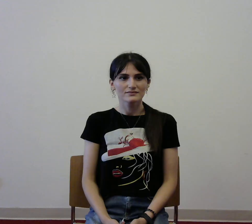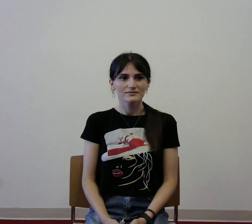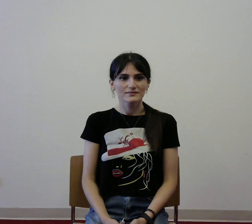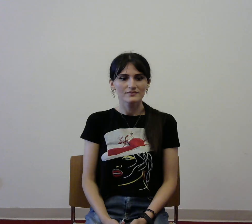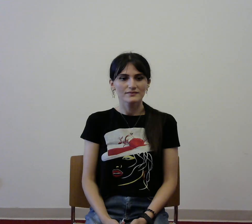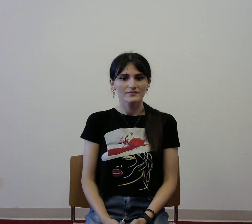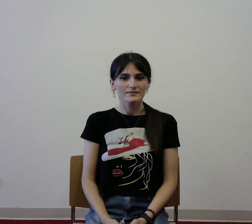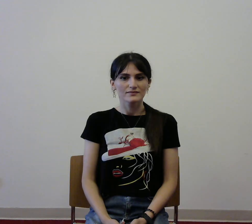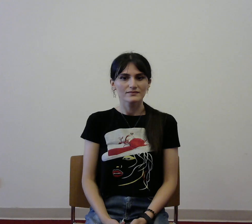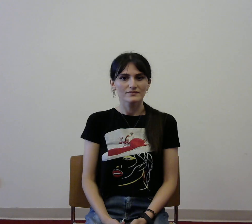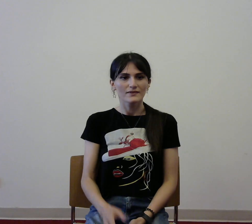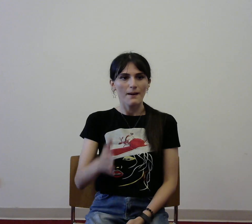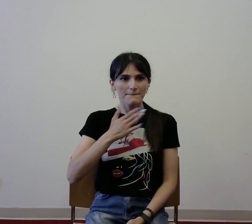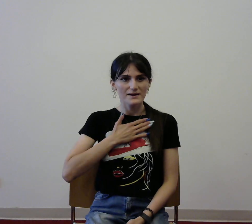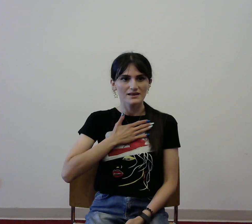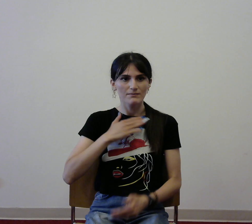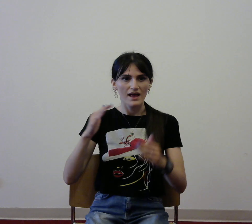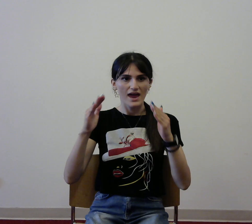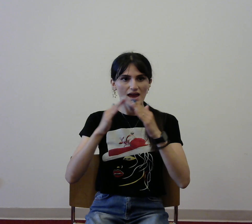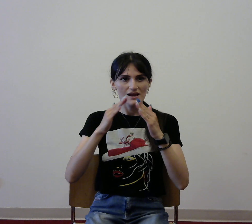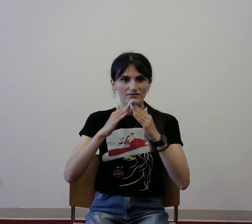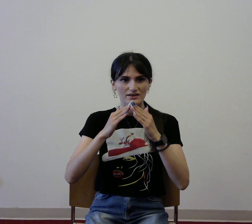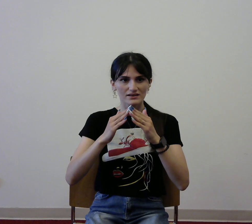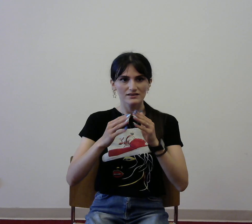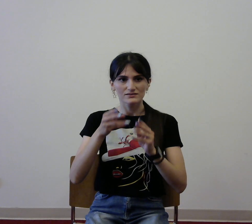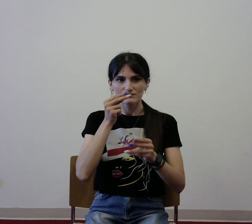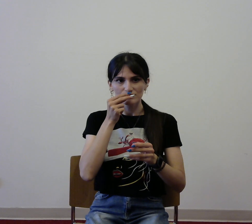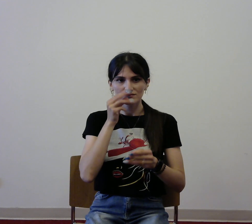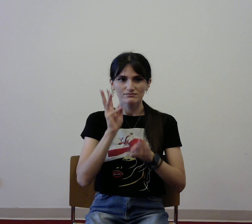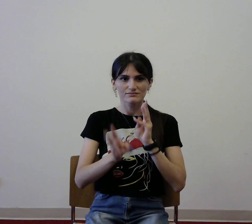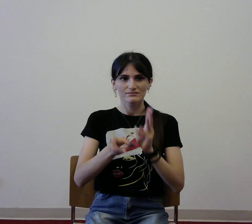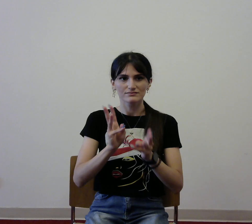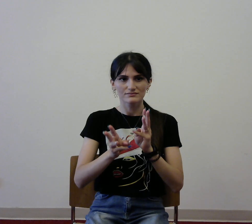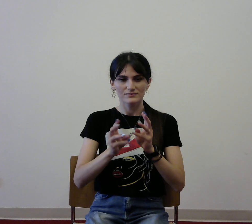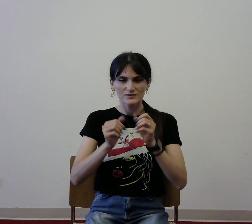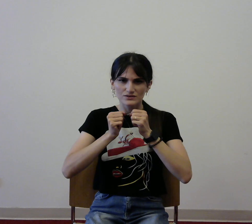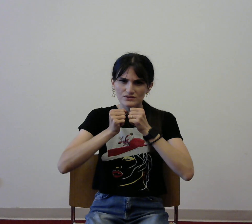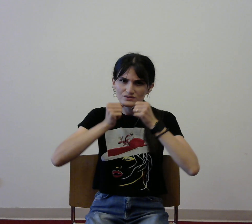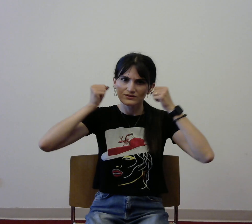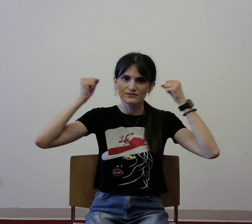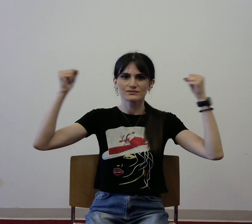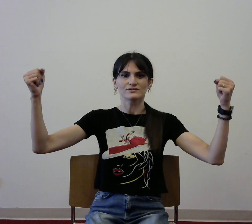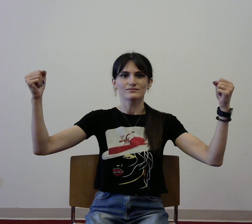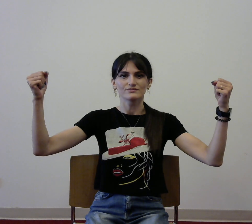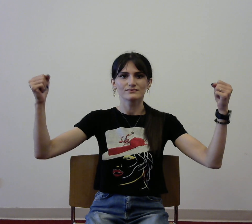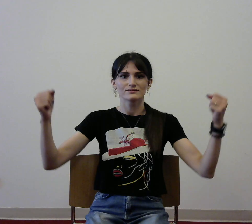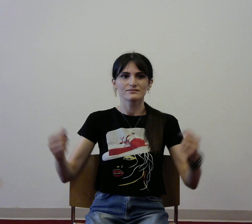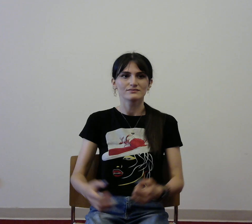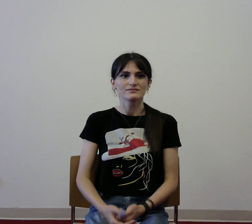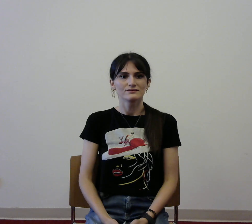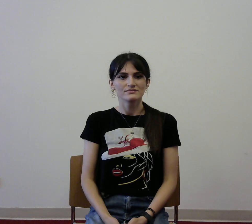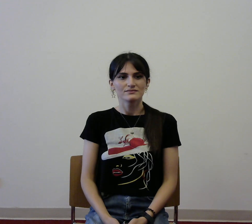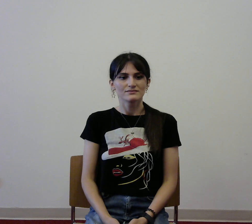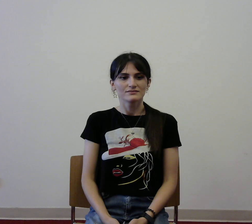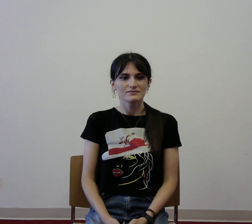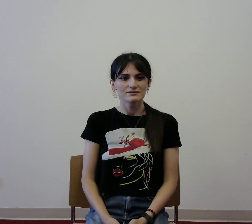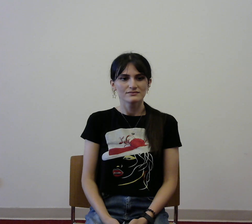Mənim evimin mətbəxi genişdir